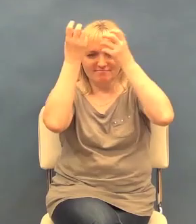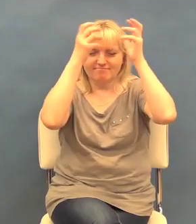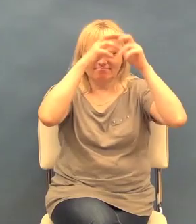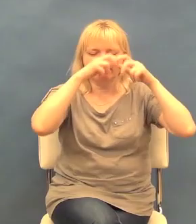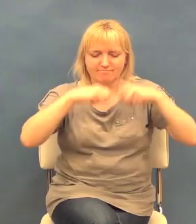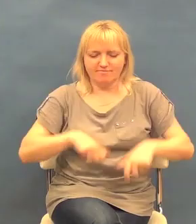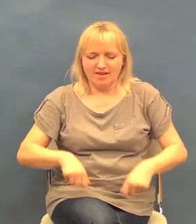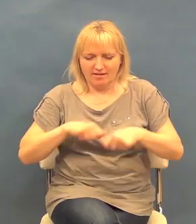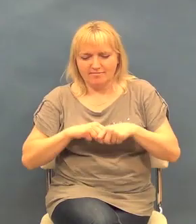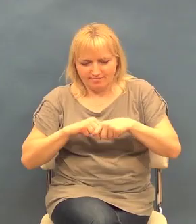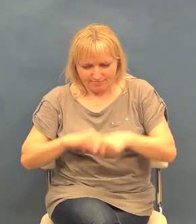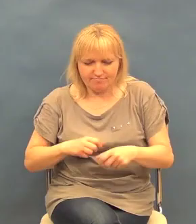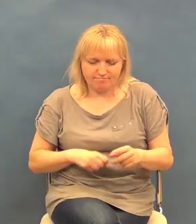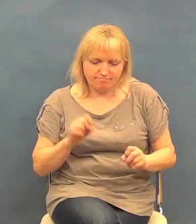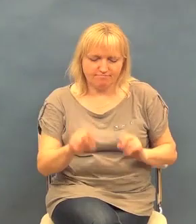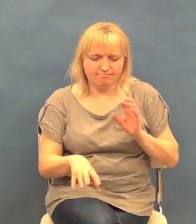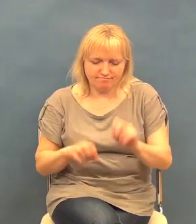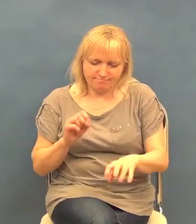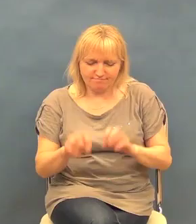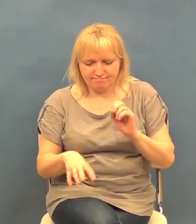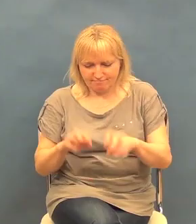Schodzi na dół, wrzuca je do pojemnika.